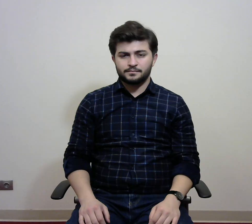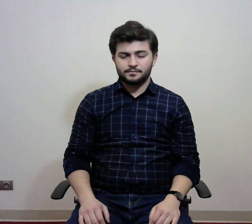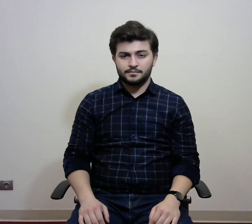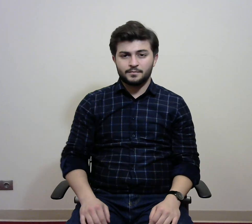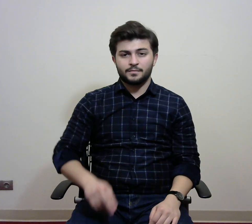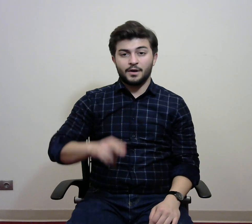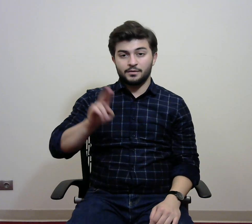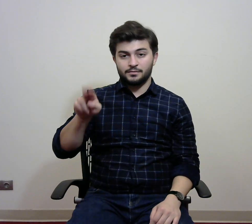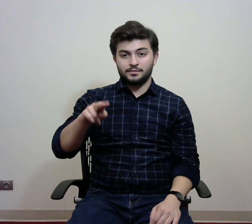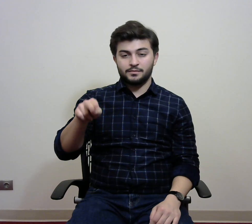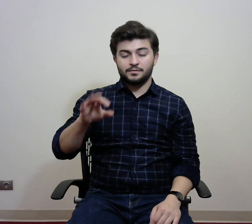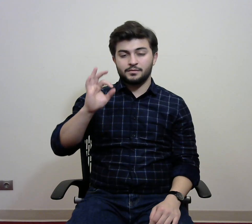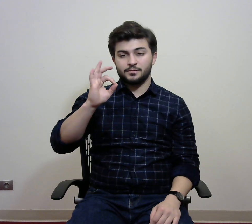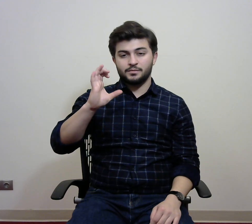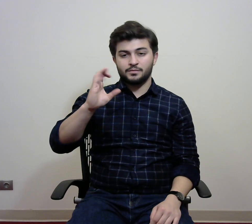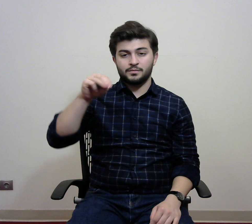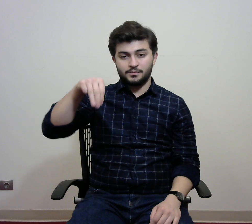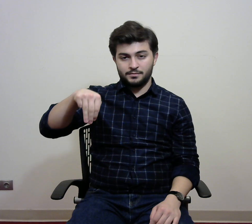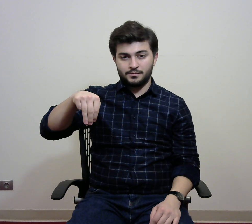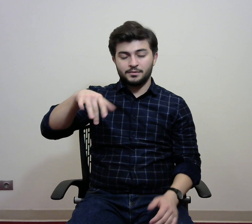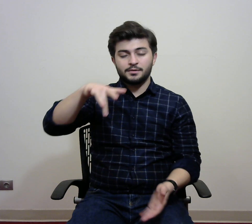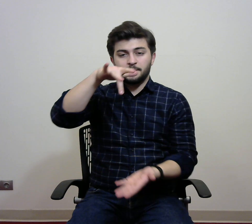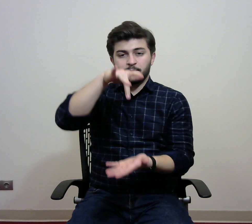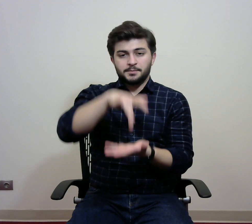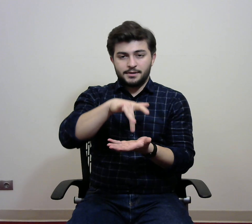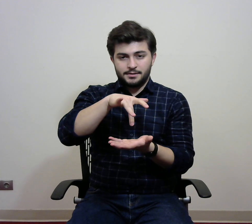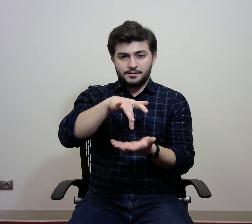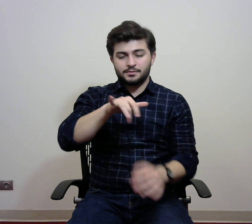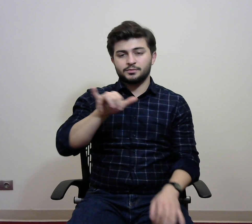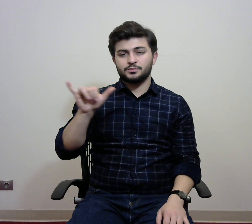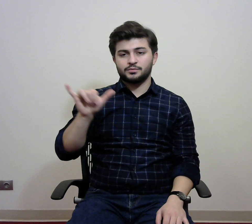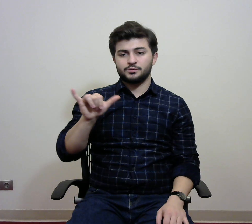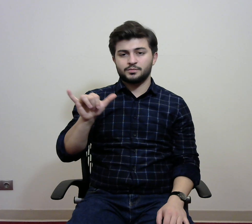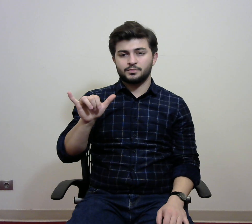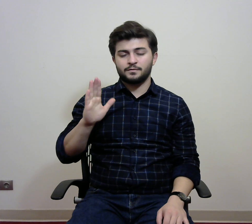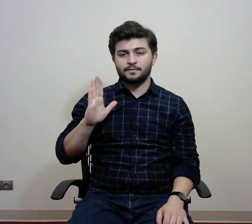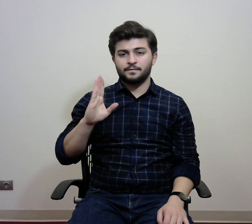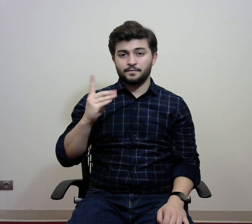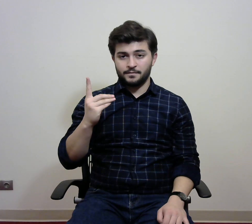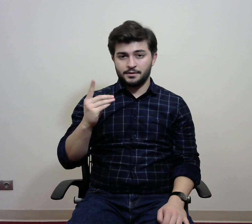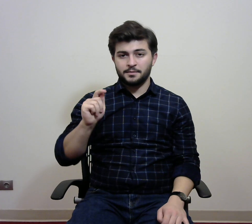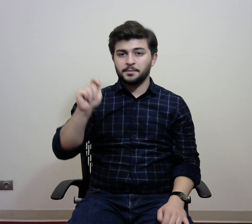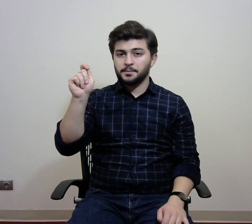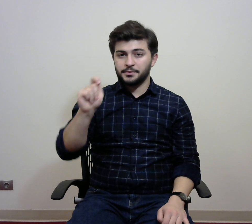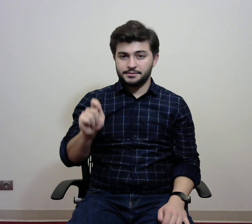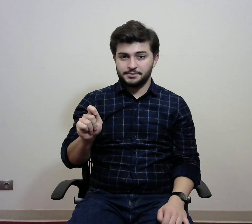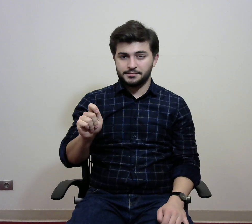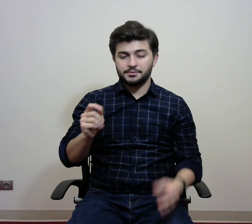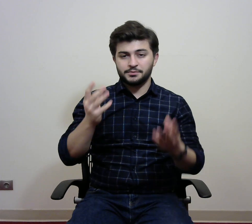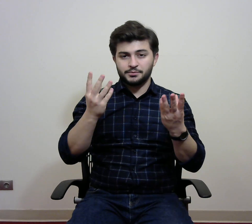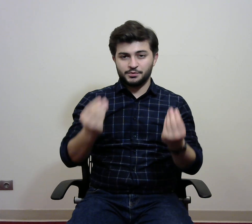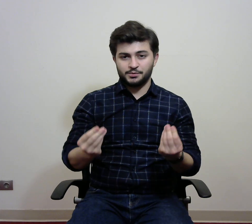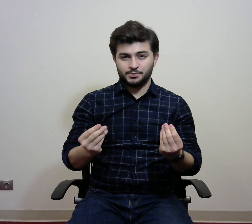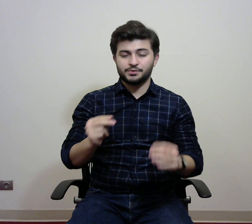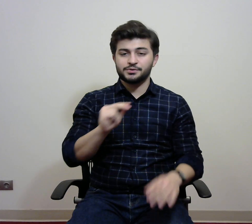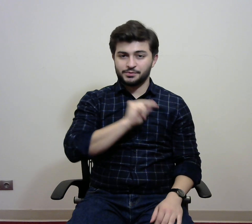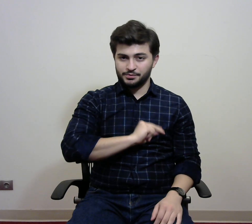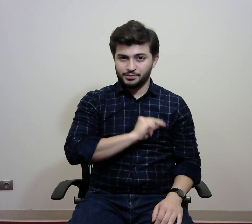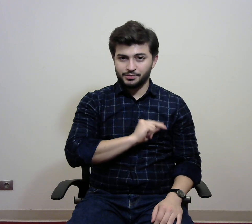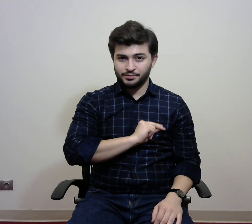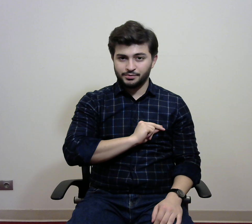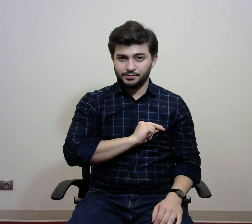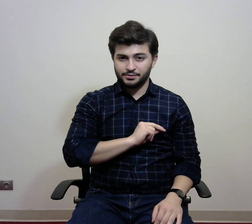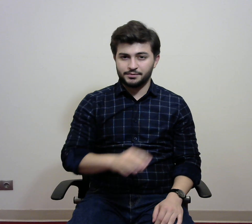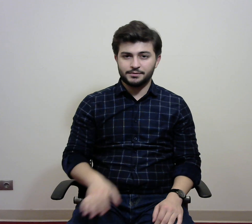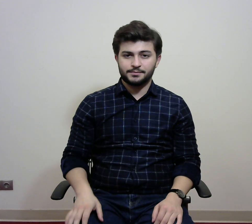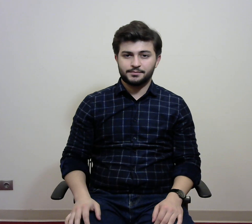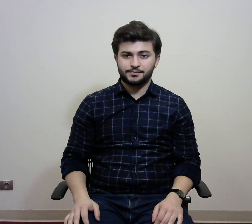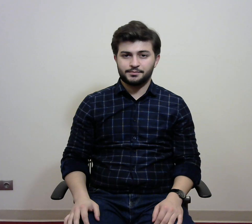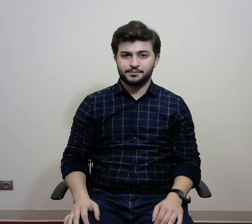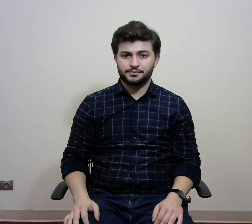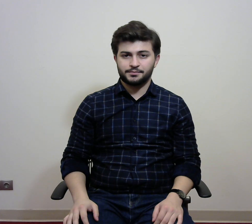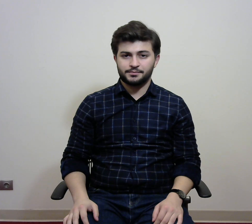DOST mərkəzləri şənbə və bazar günü işləyirmi?